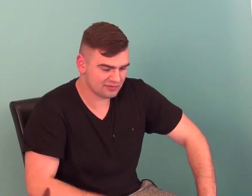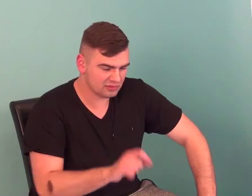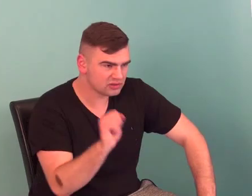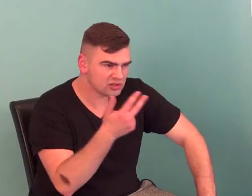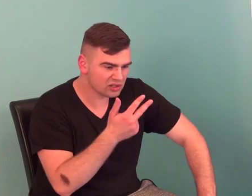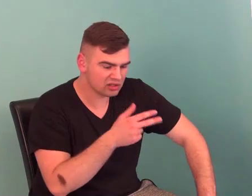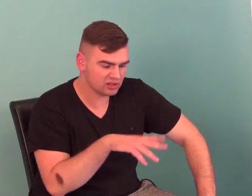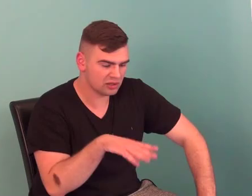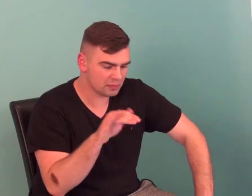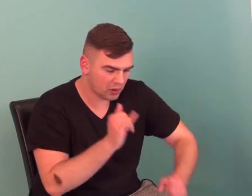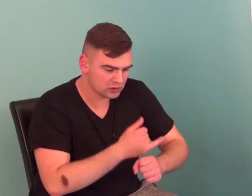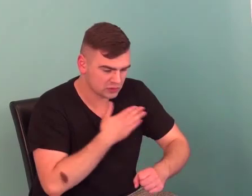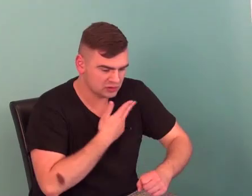Trzy dni, piątek, sobota, niedziela.